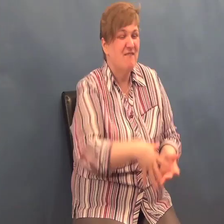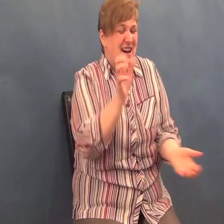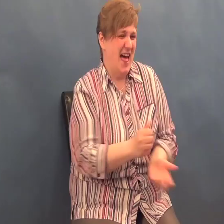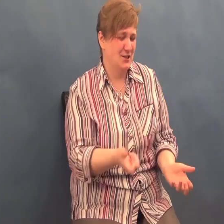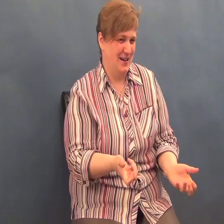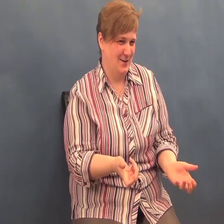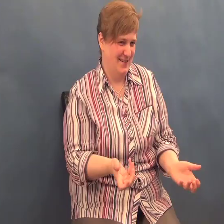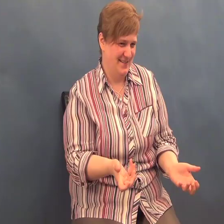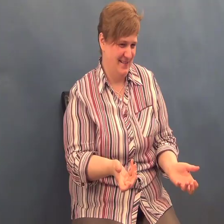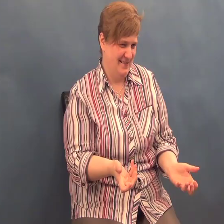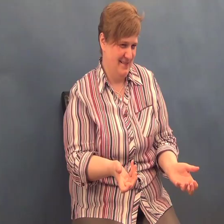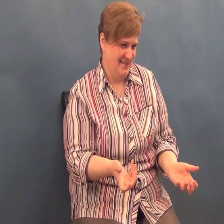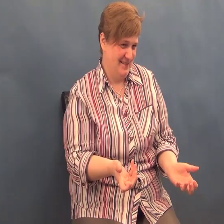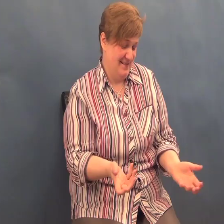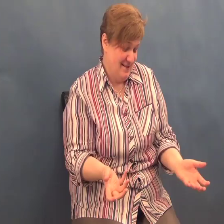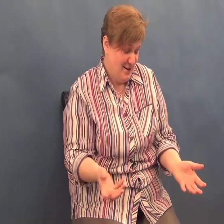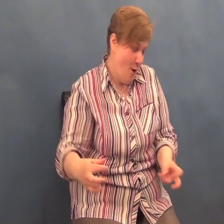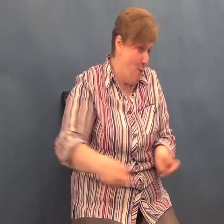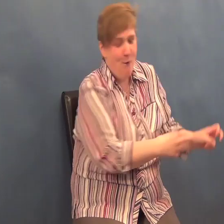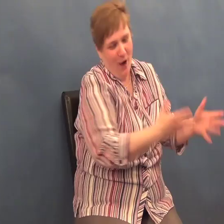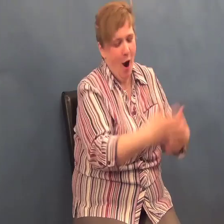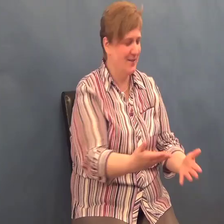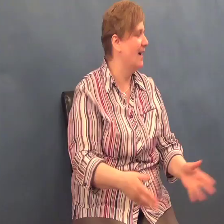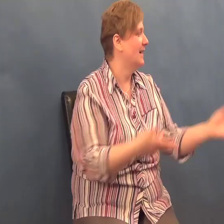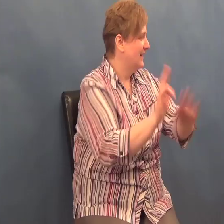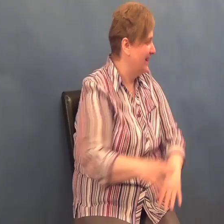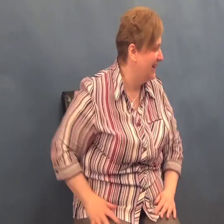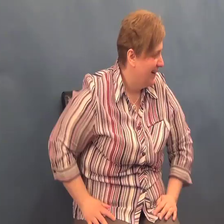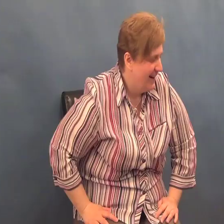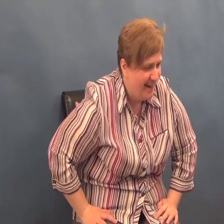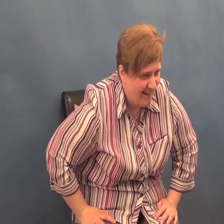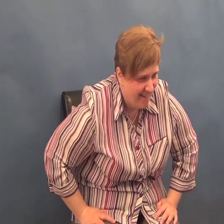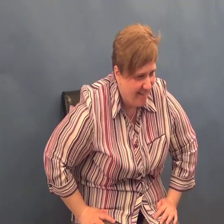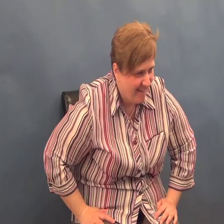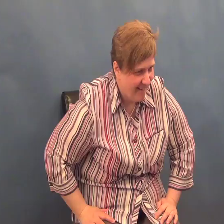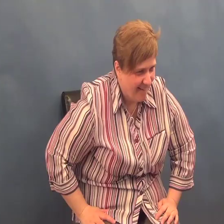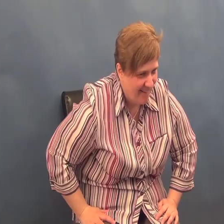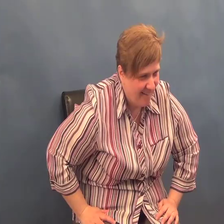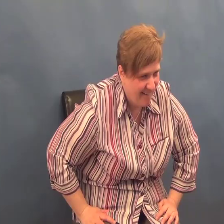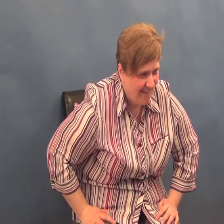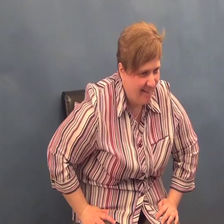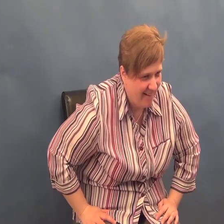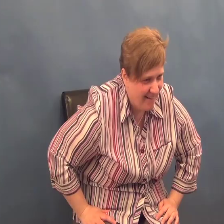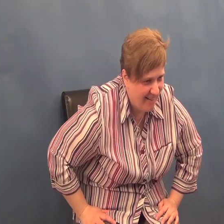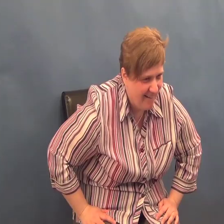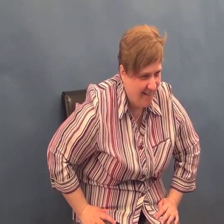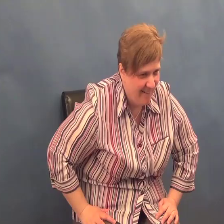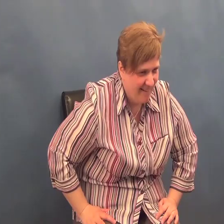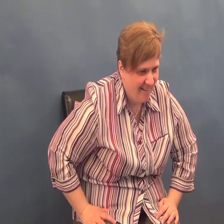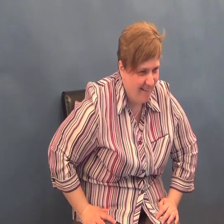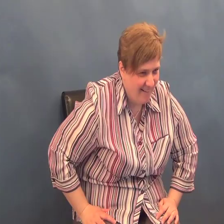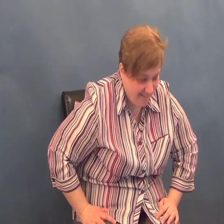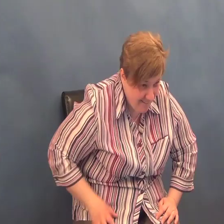Uciekł i koniec opowiadania. Co dalej?